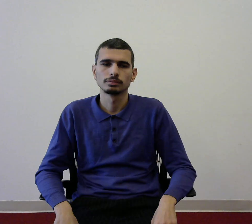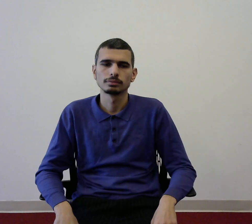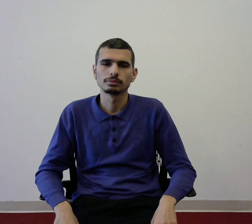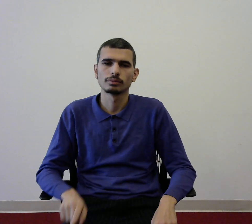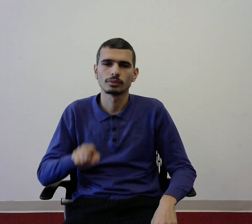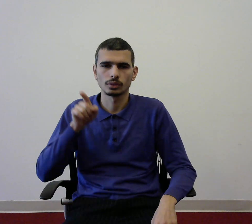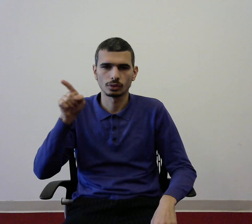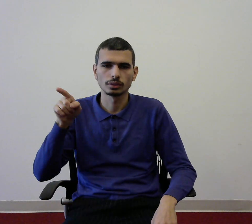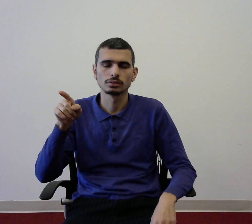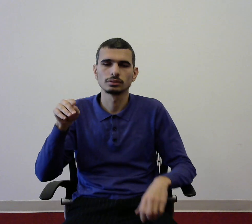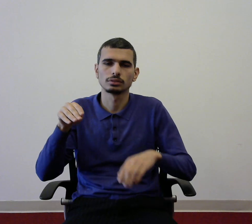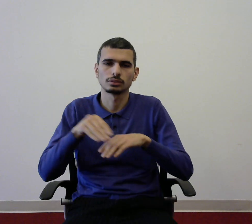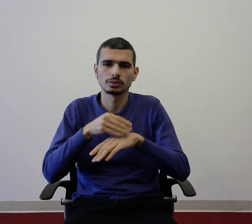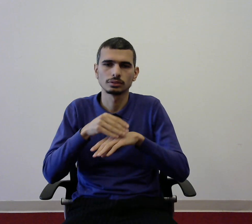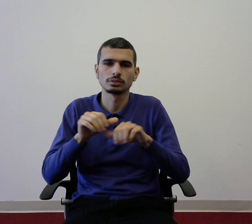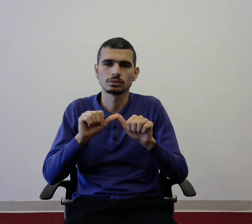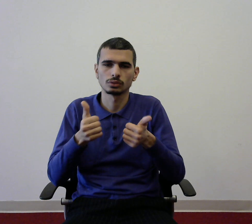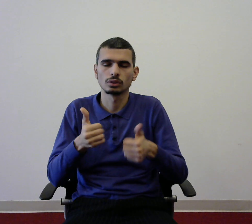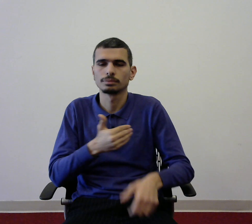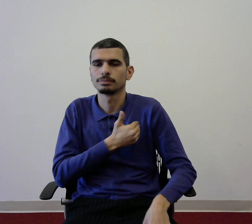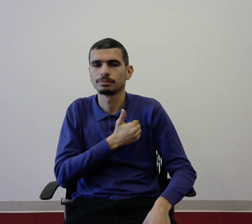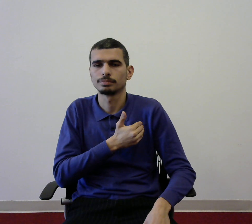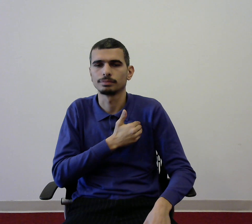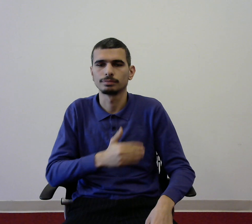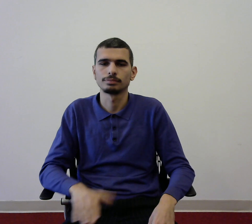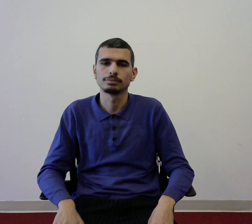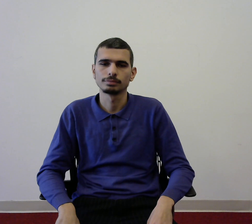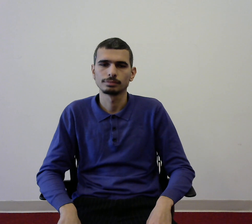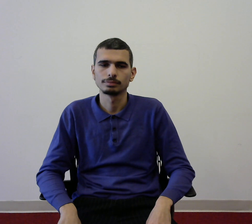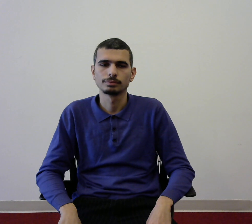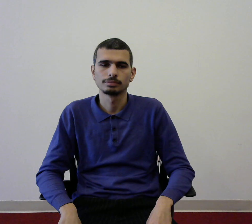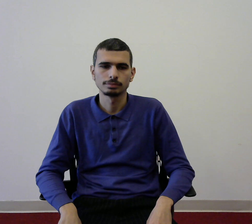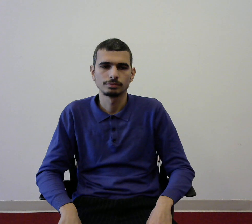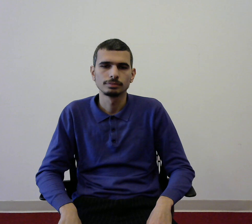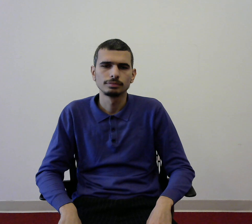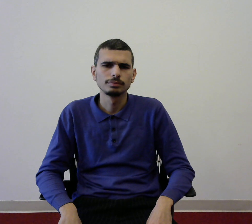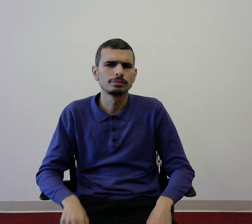O həyat yoldaşından ayrılmaq istəyir